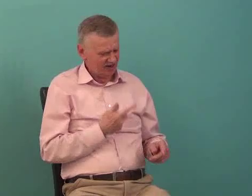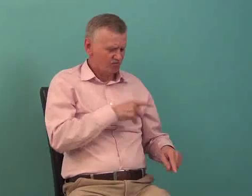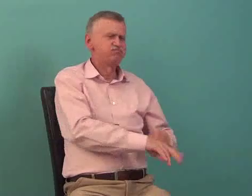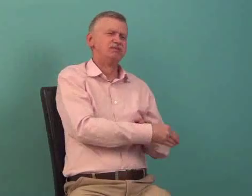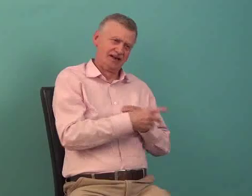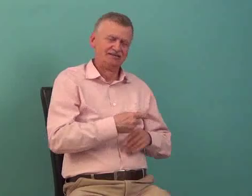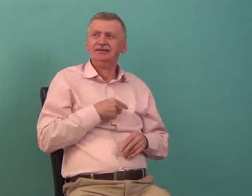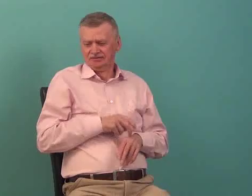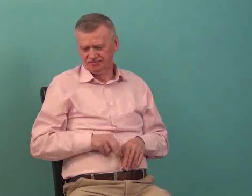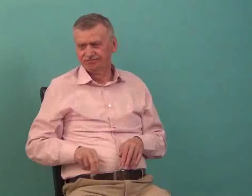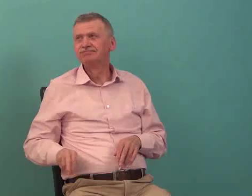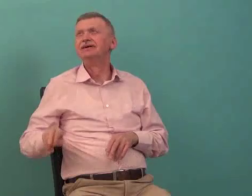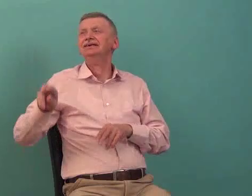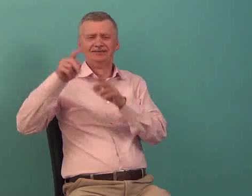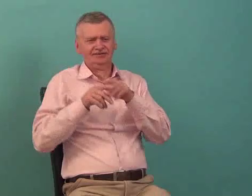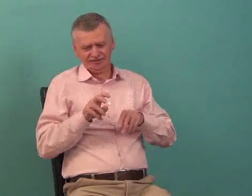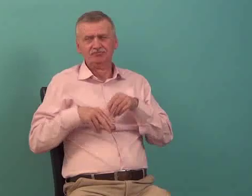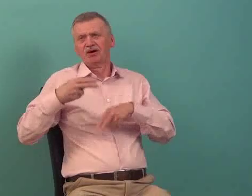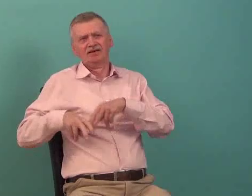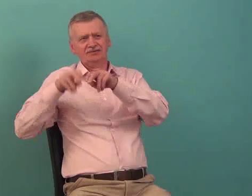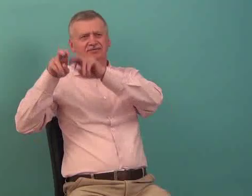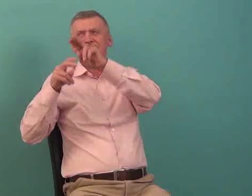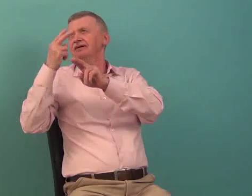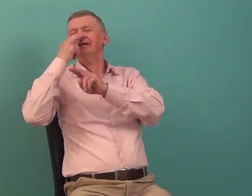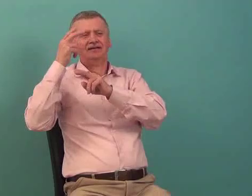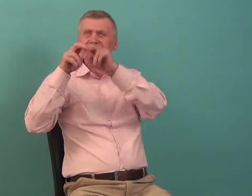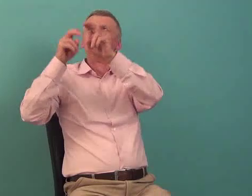Wchodzi z powrotem na drabinę i znowu zrywa gruszki.